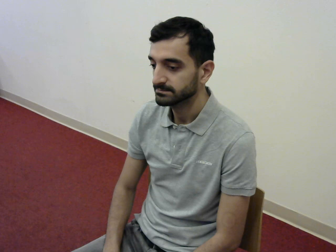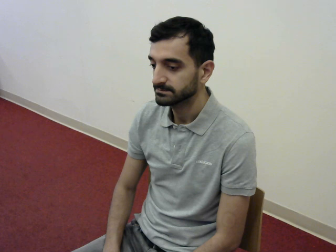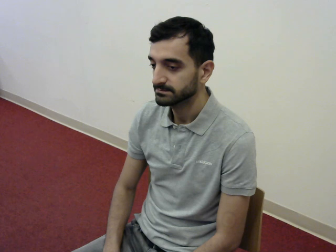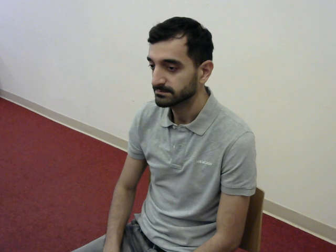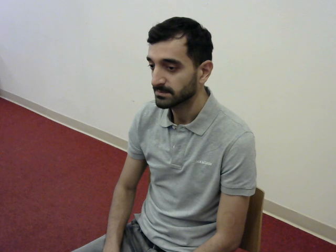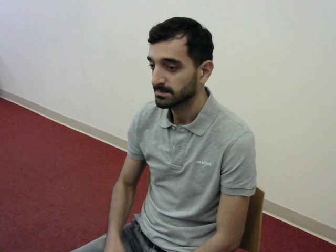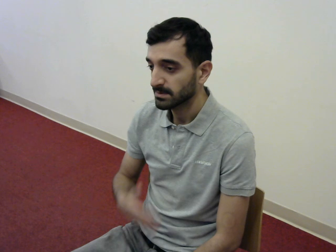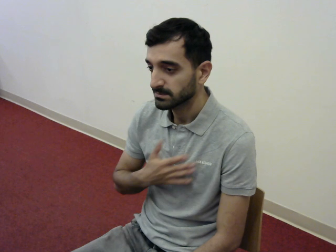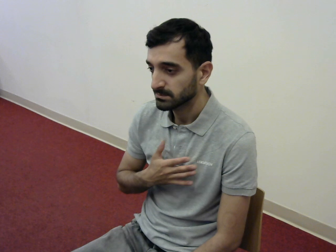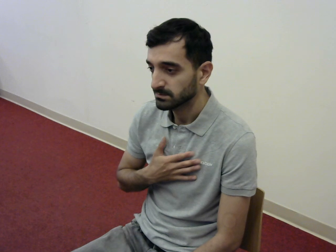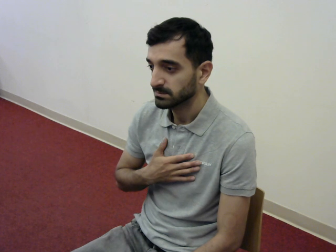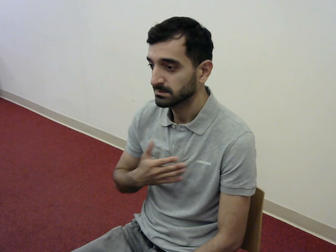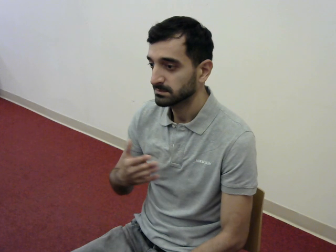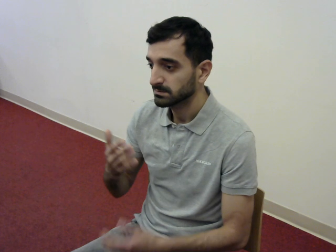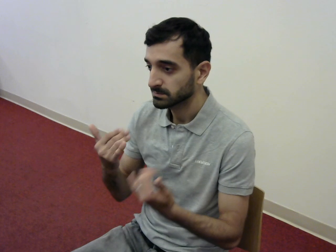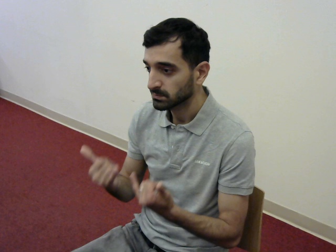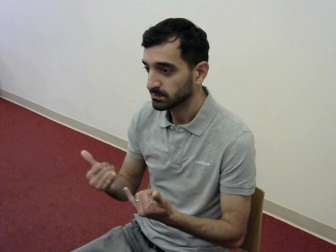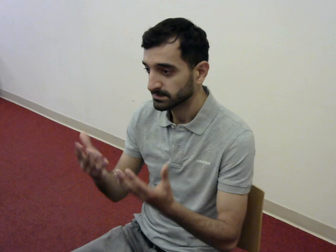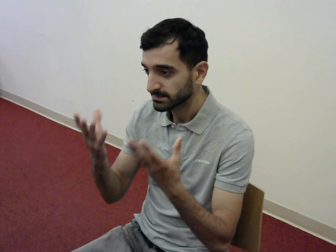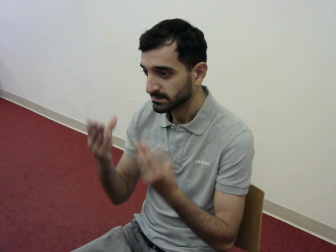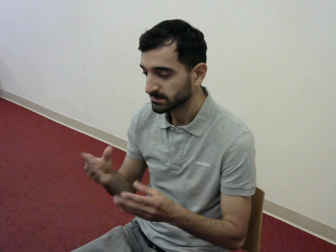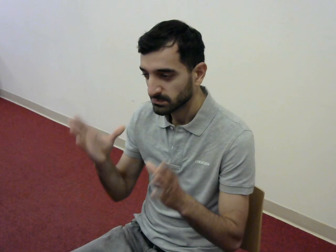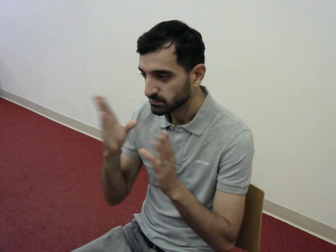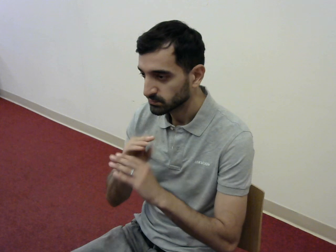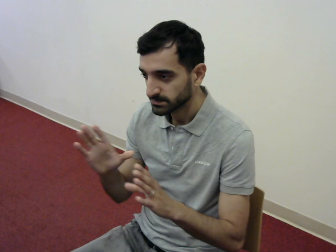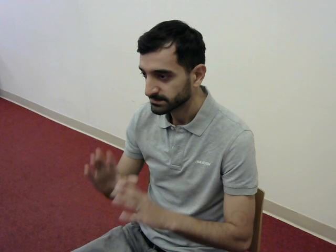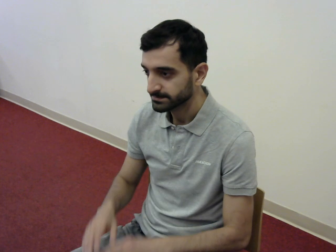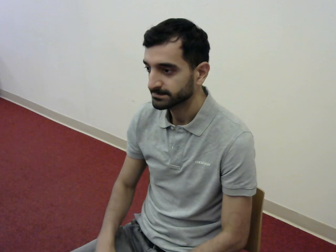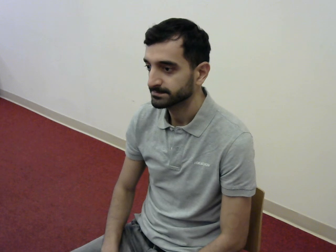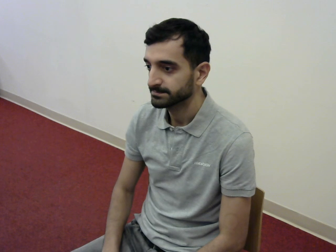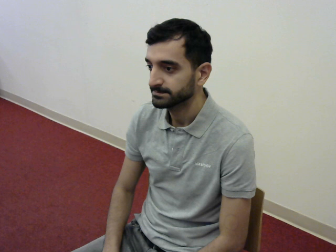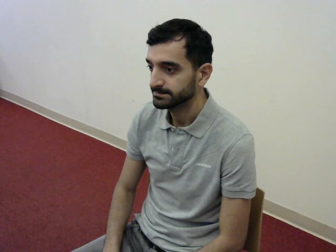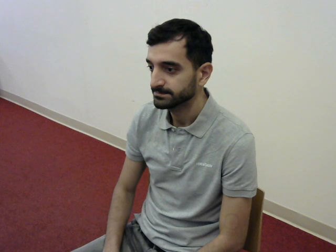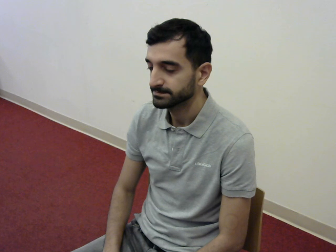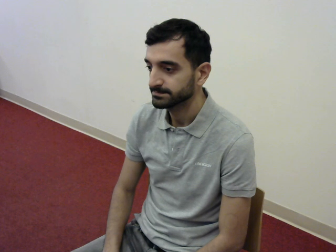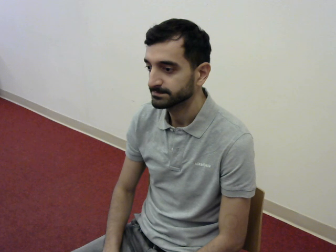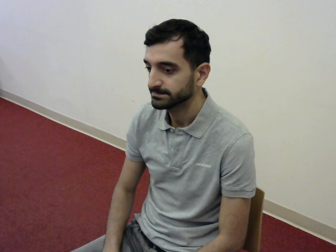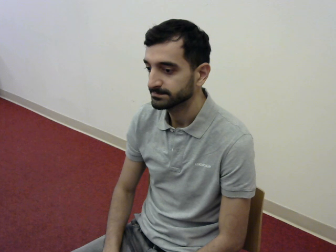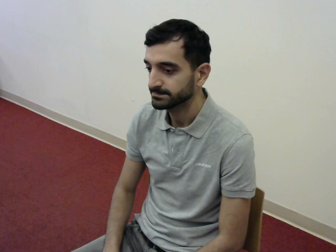Məndə bu gün alınmır